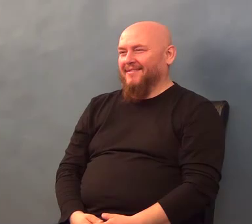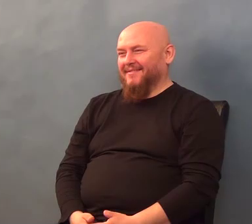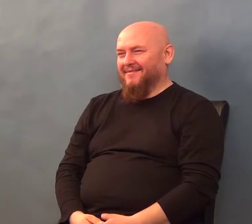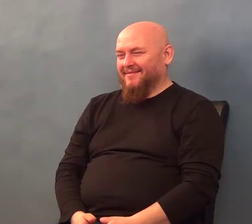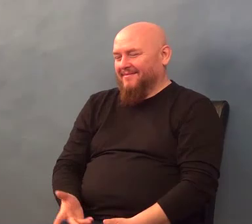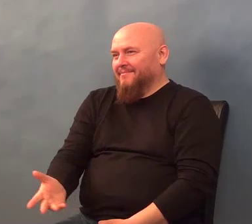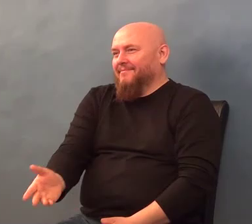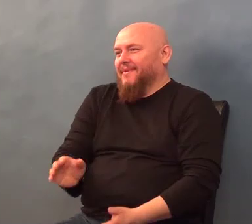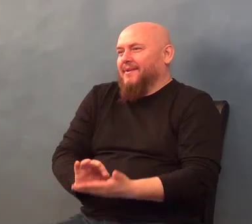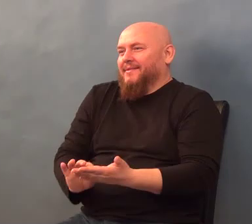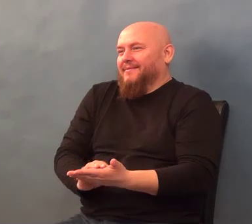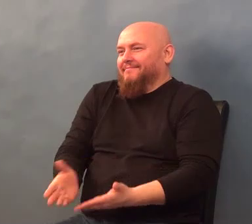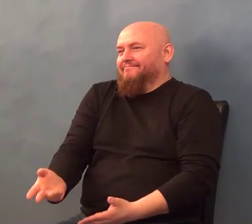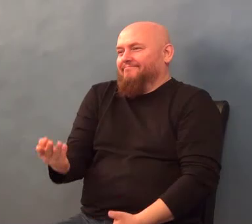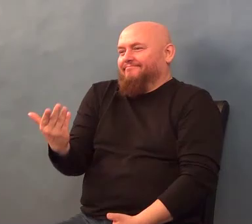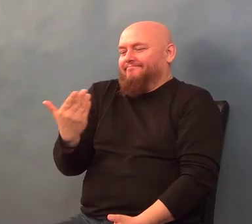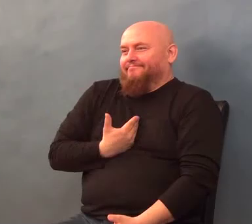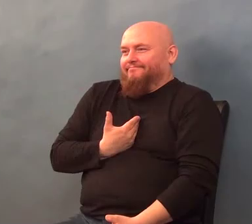Dałaś mi taki rysunek.